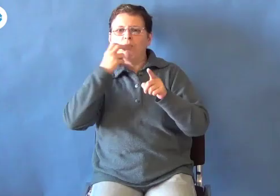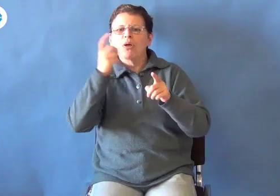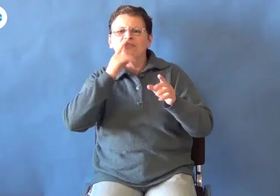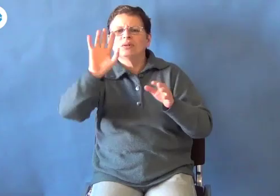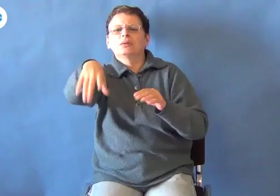Prąd...